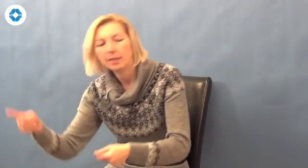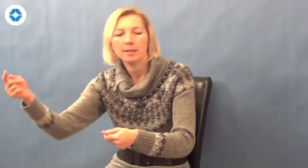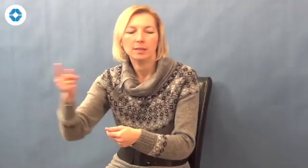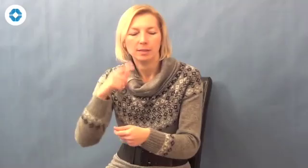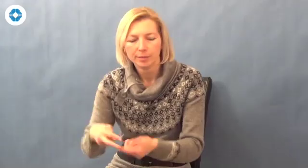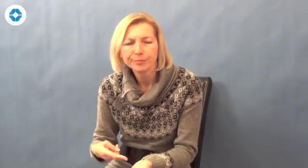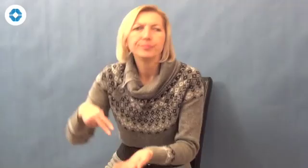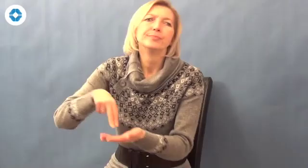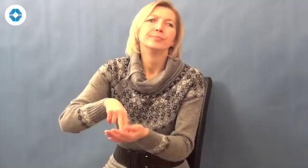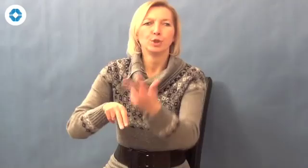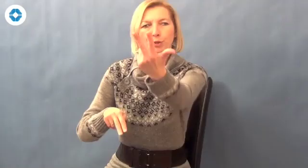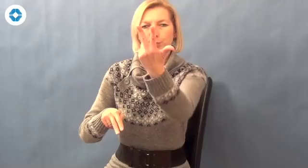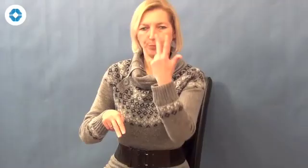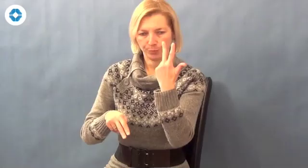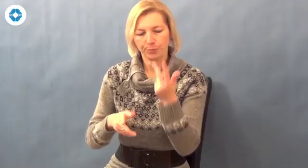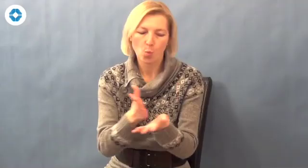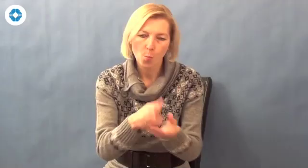Wstaje, trzej chłopcy podchodzą i pomagają powkładać gruszki do kosza.